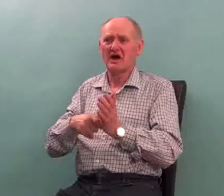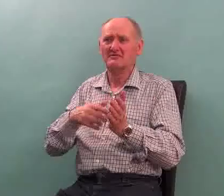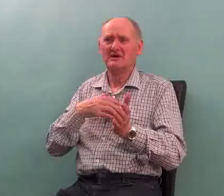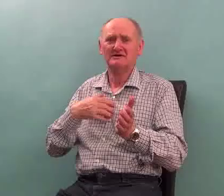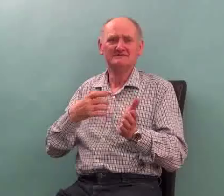A w Polsce co?